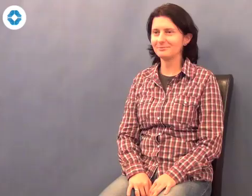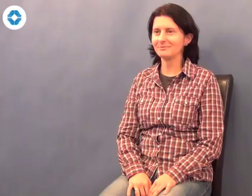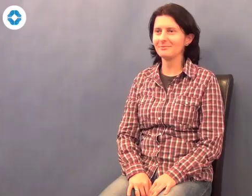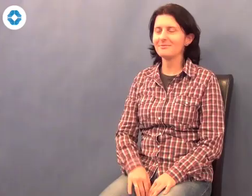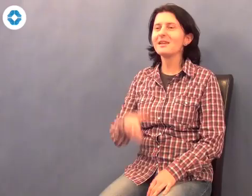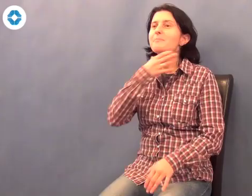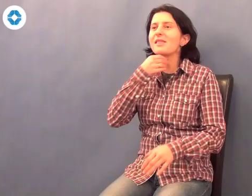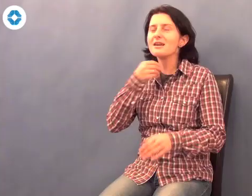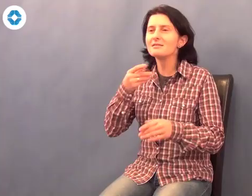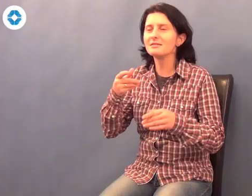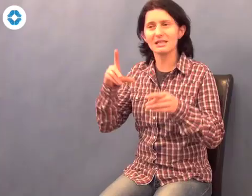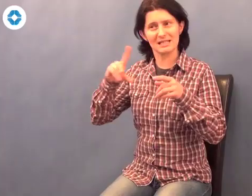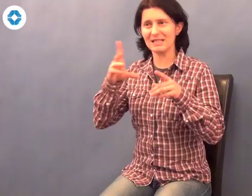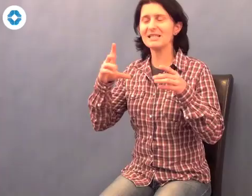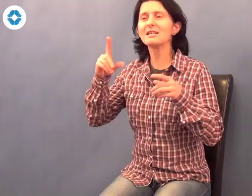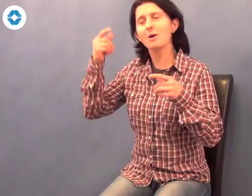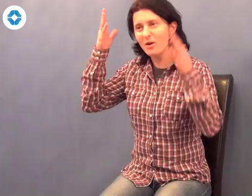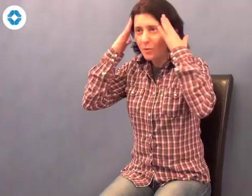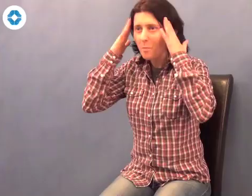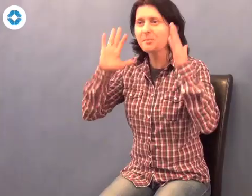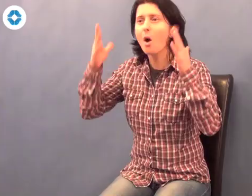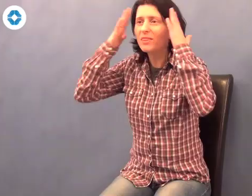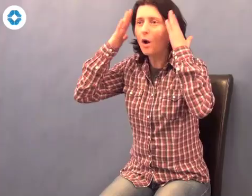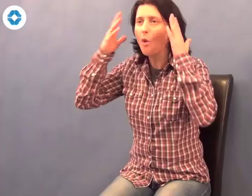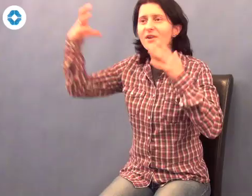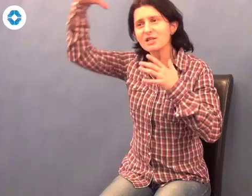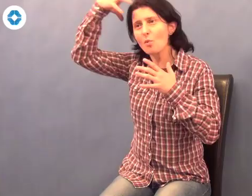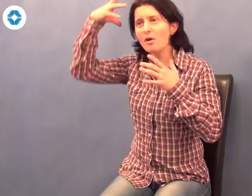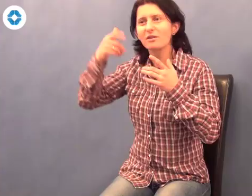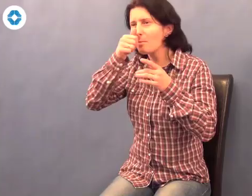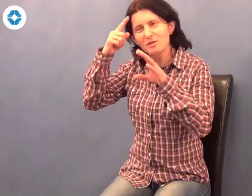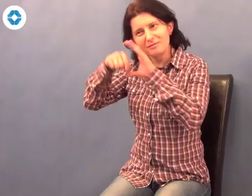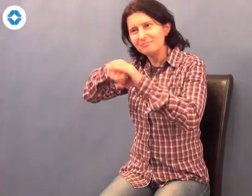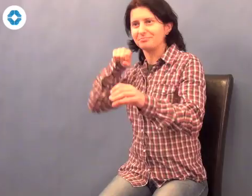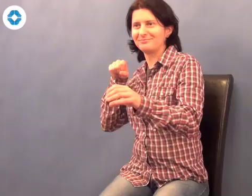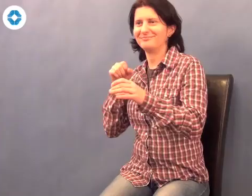Pies miał na głowie słoik i nie mógł wyjąć ze słoika głowy.